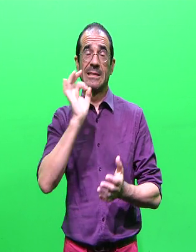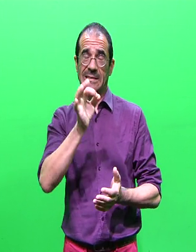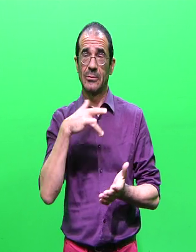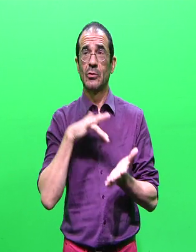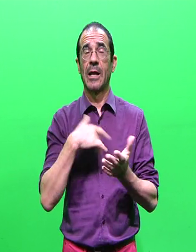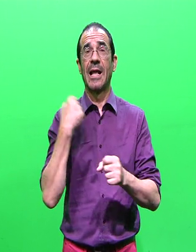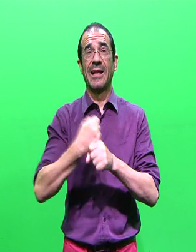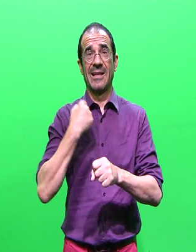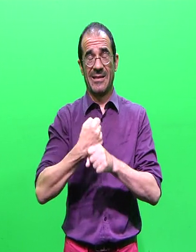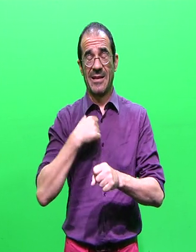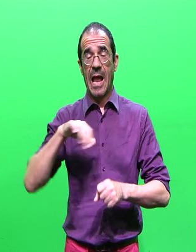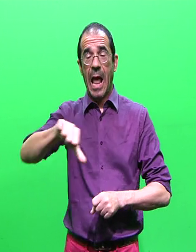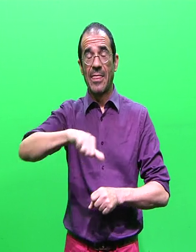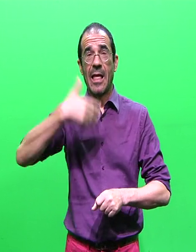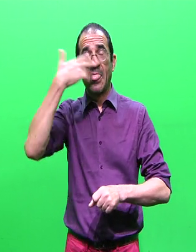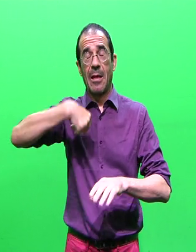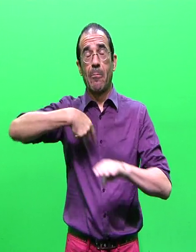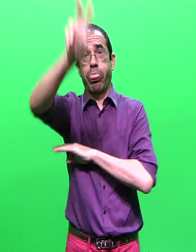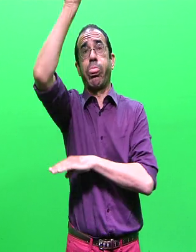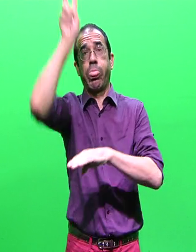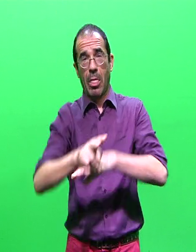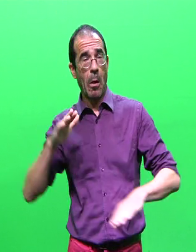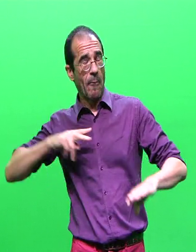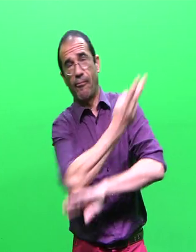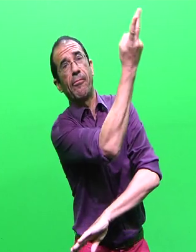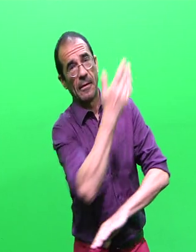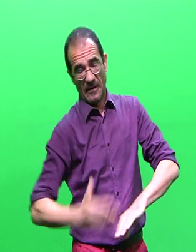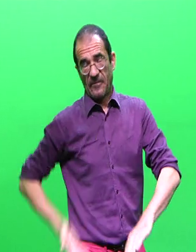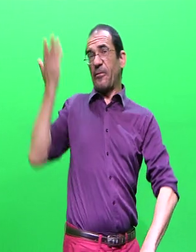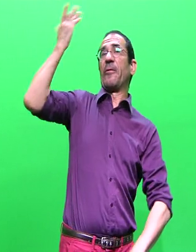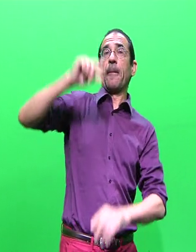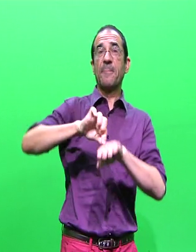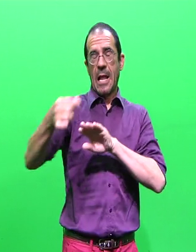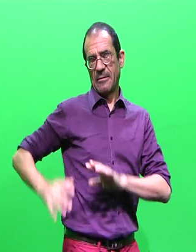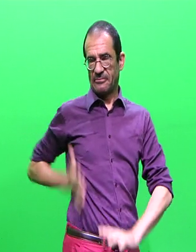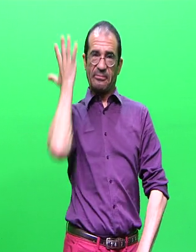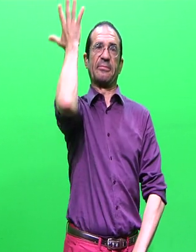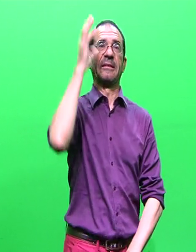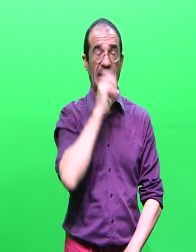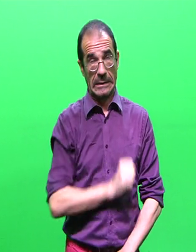Sí, estava a la feina, no vaig veure que hi havia oli a terra i vaig relliscar i vaig caure, tinc la pell del maluc rascada.